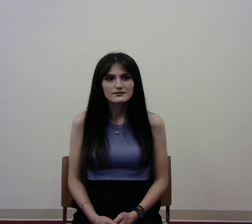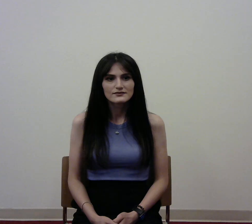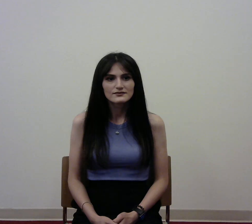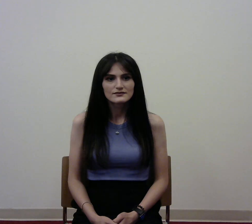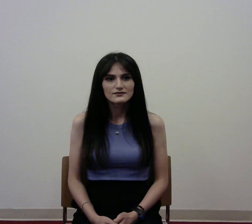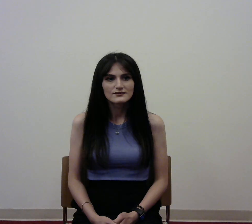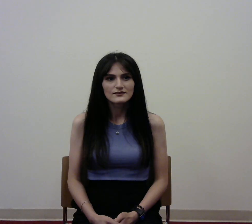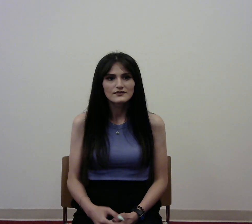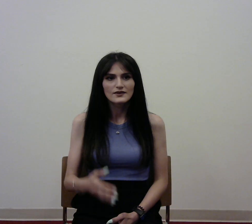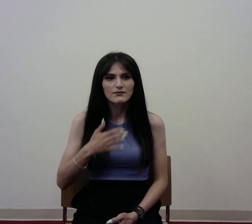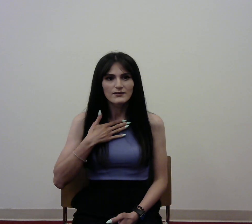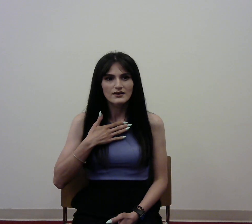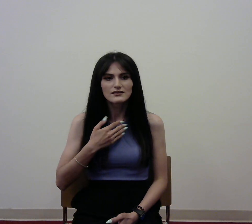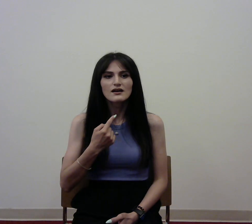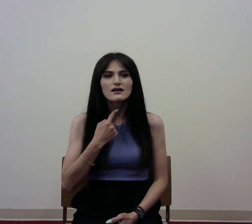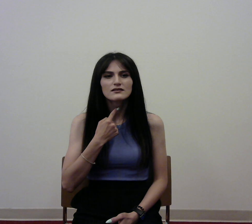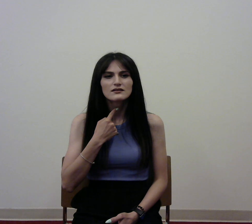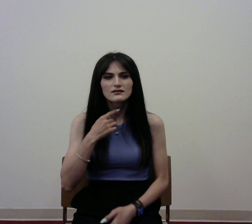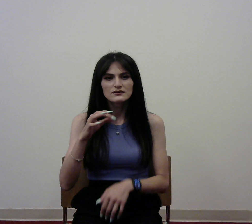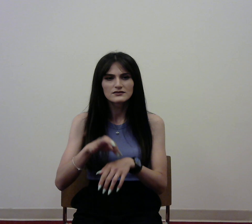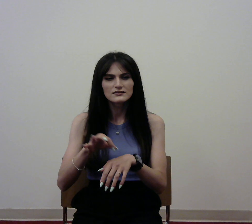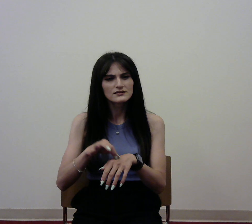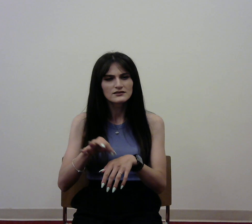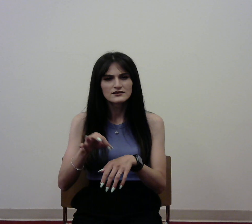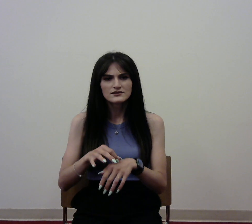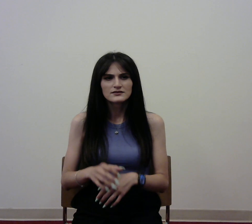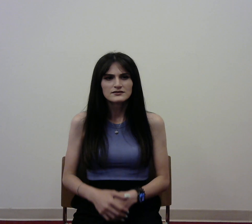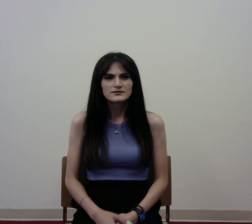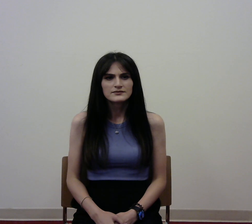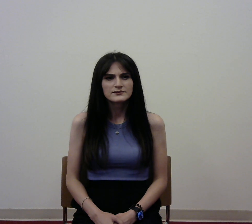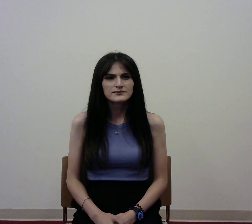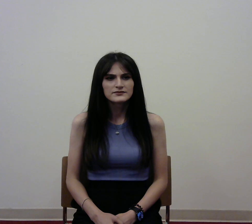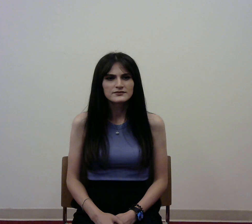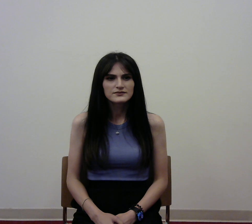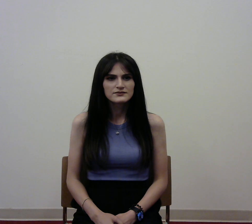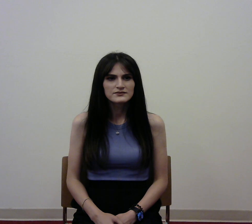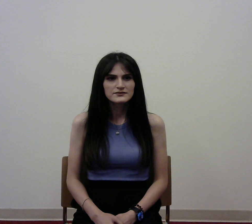Mənim boğazım ağrıyır